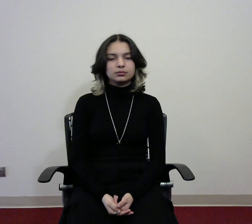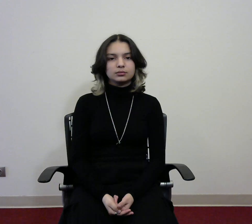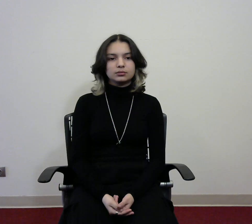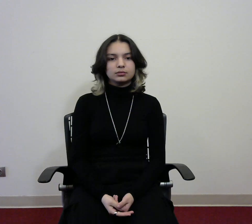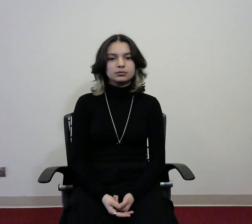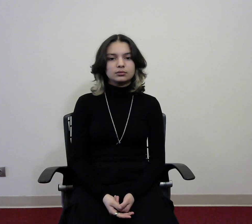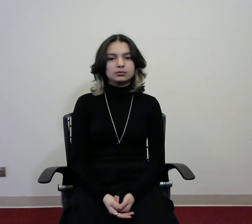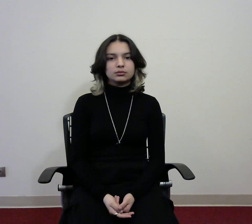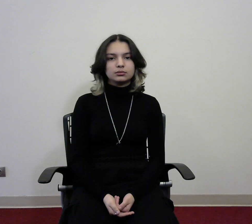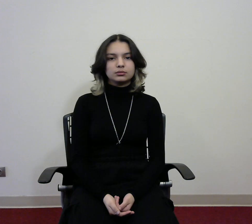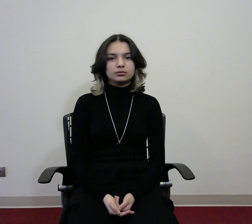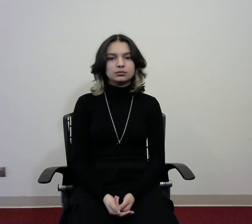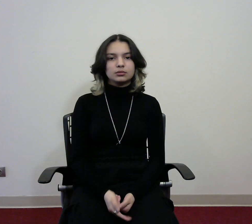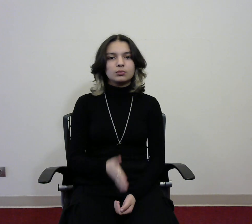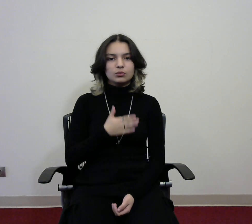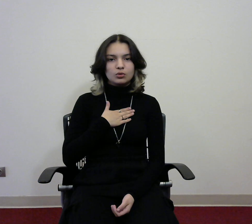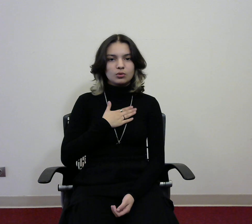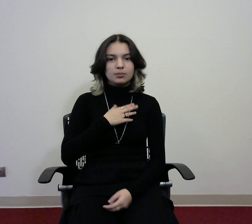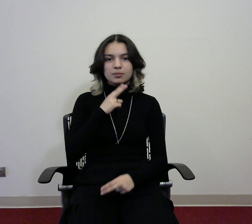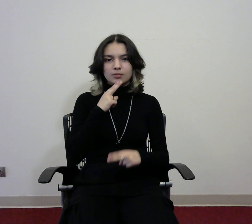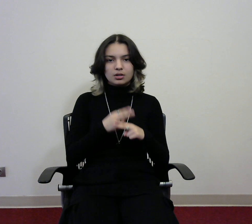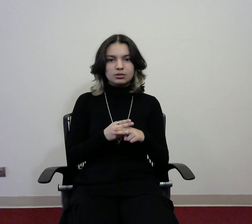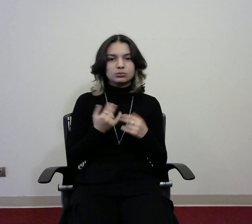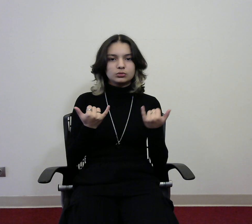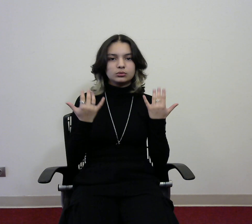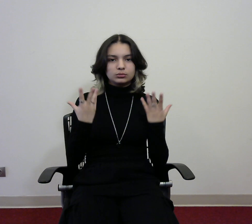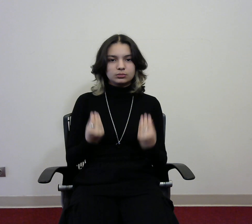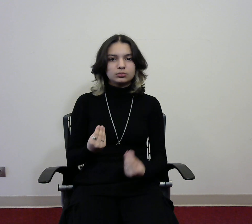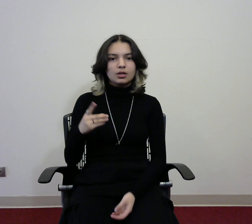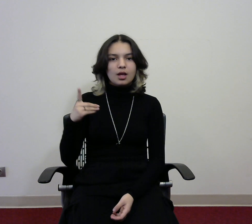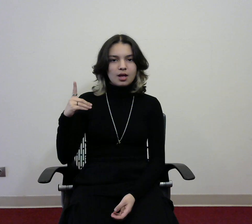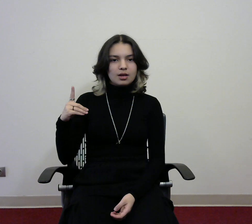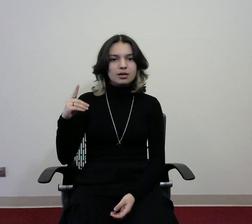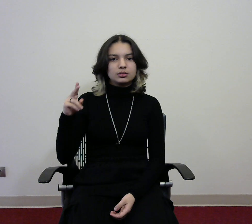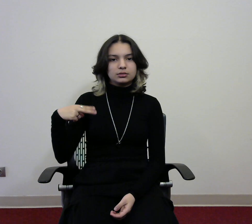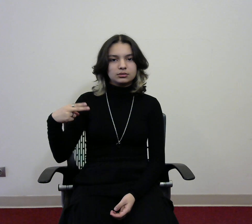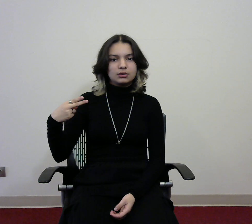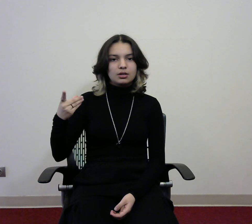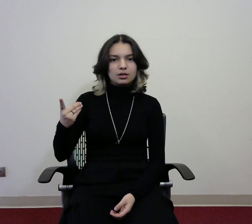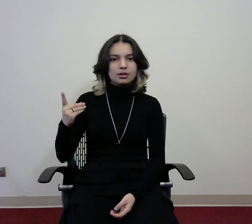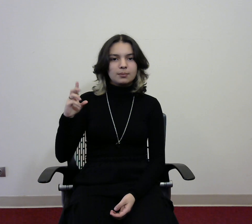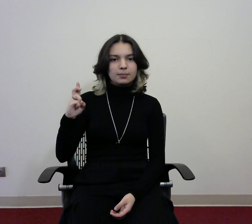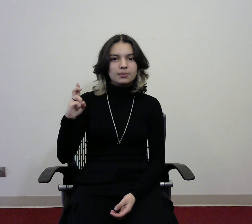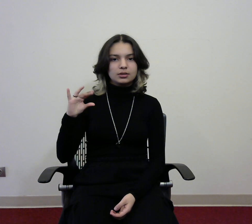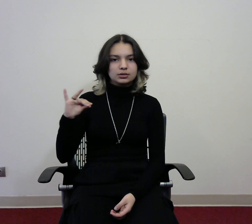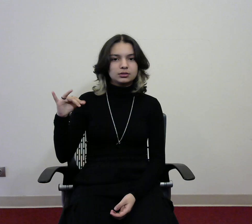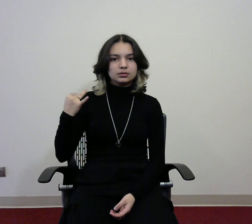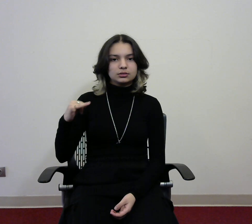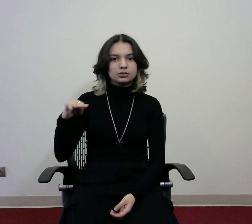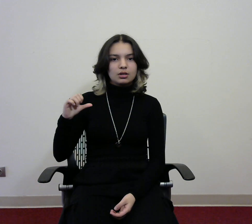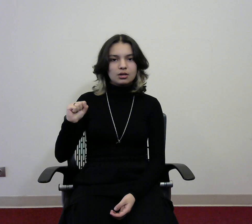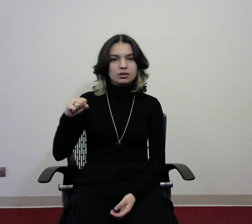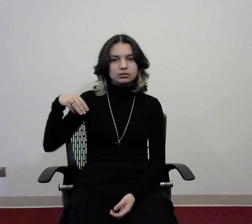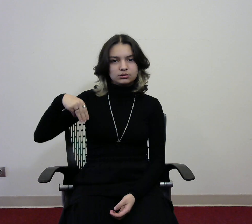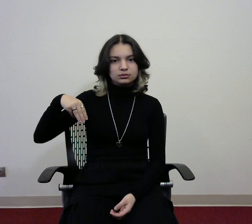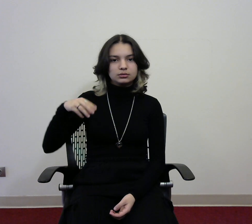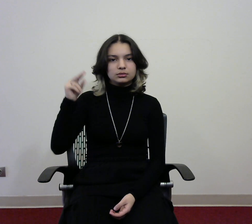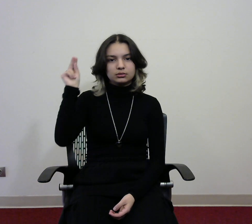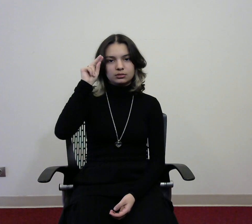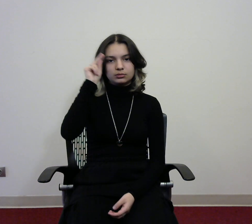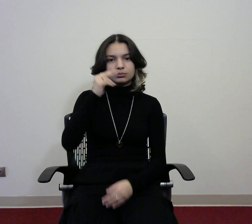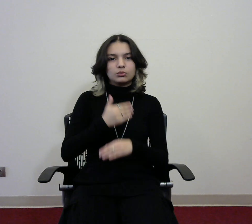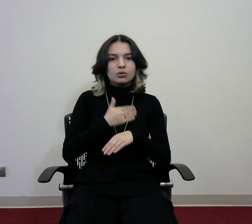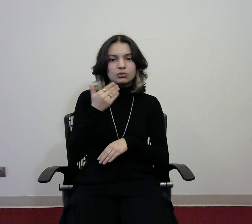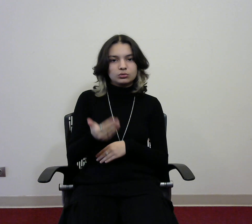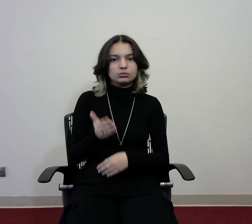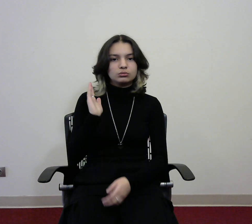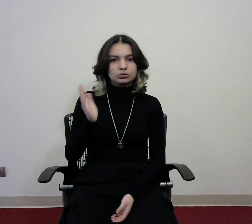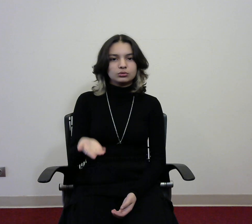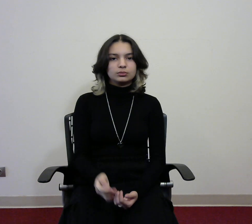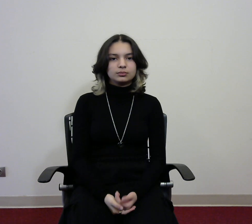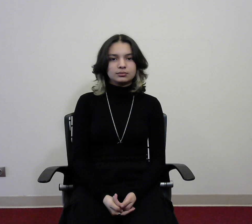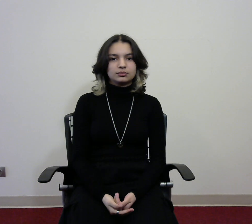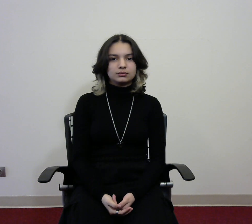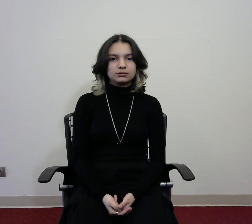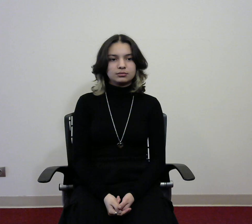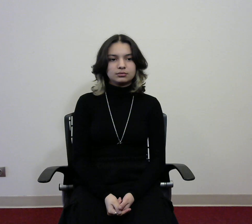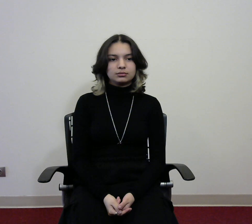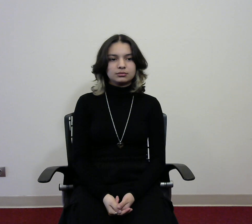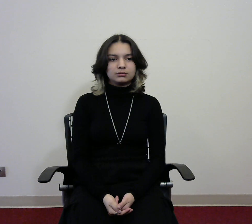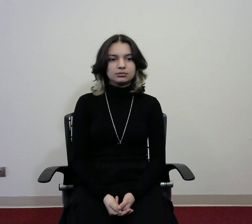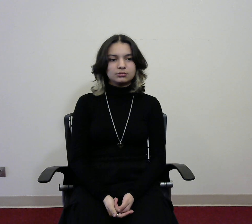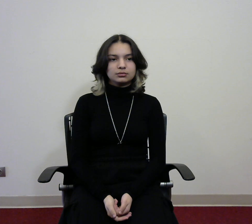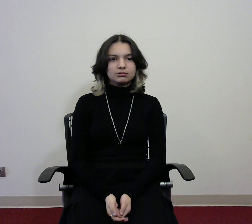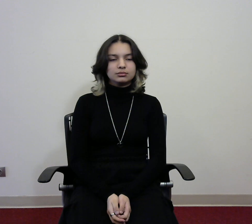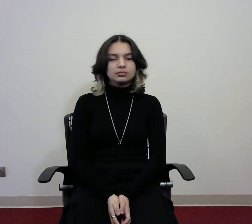Mənim bacım bu gün ədəbiyyat dərsinə gecikəcək